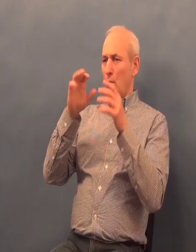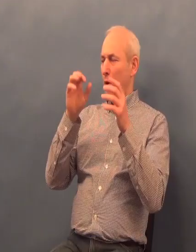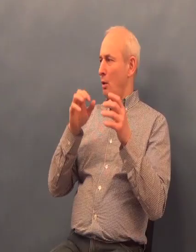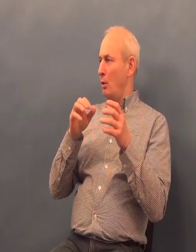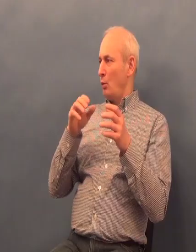Właśnie, to ul.